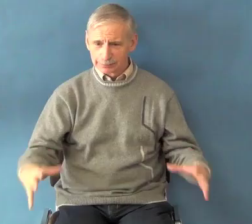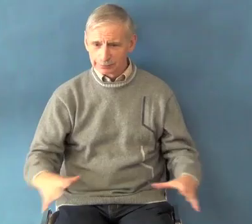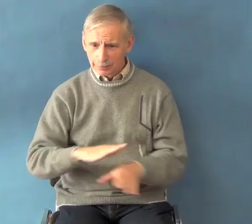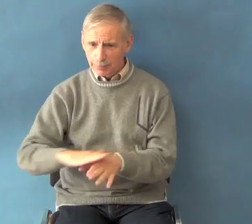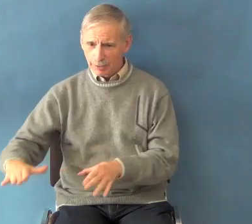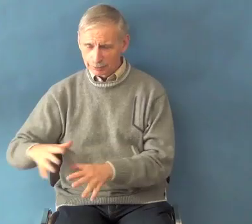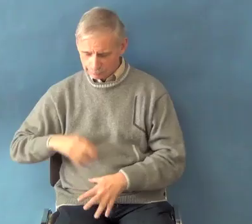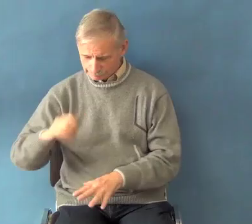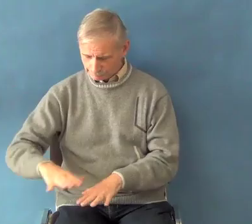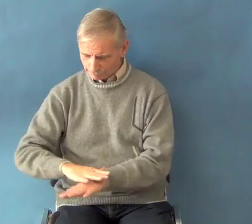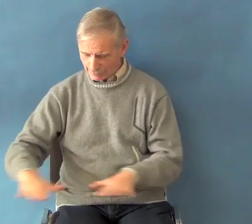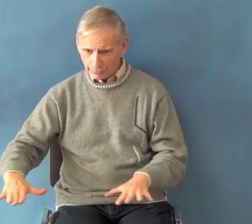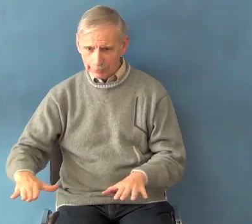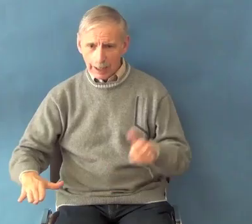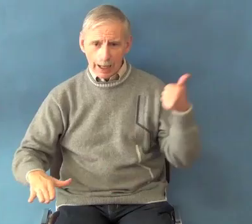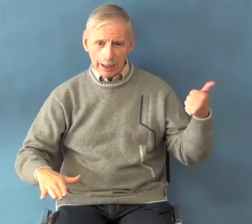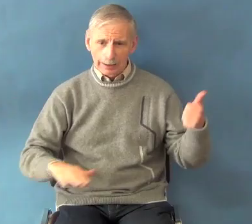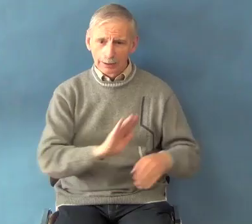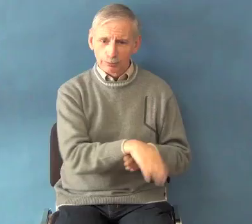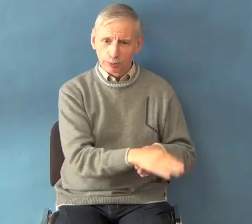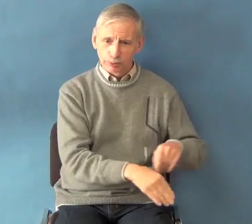Dwa kosze są pełne, a jeden jest pusty.